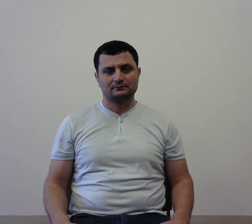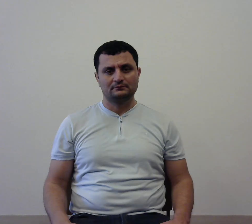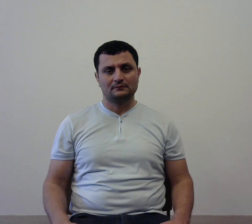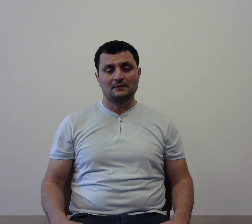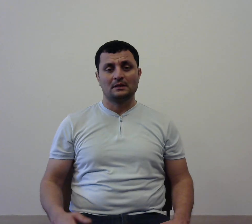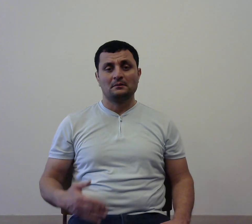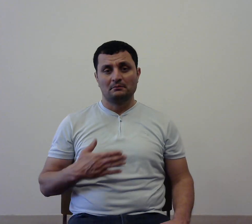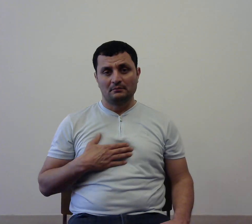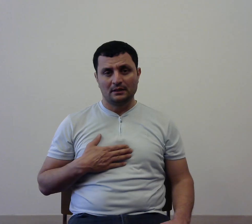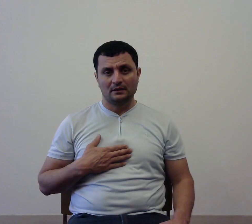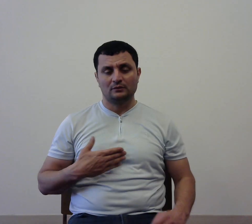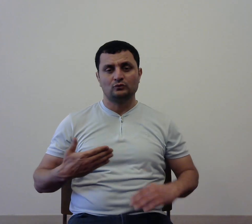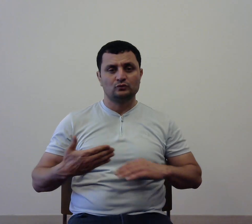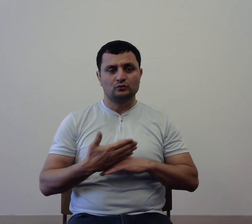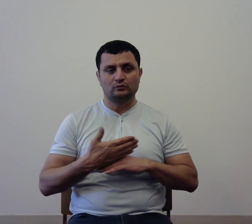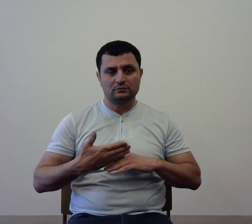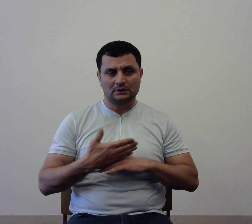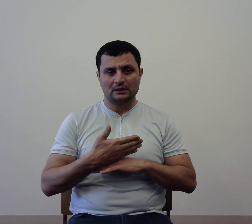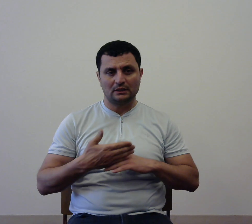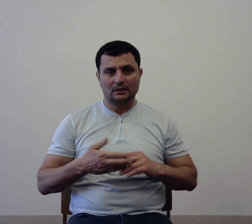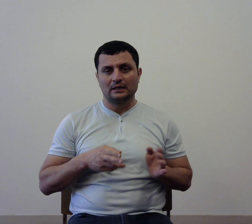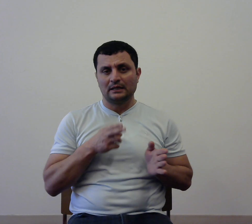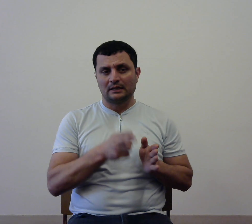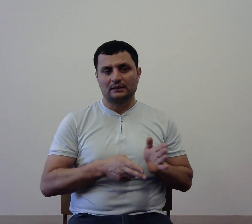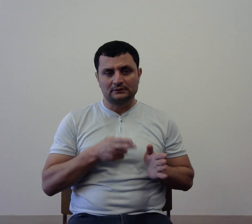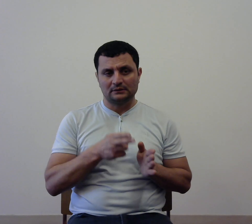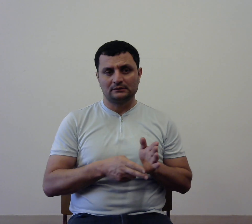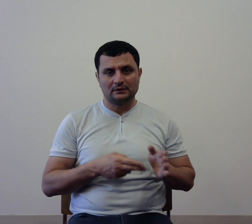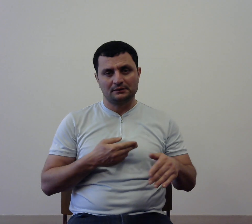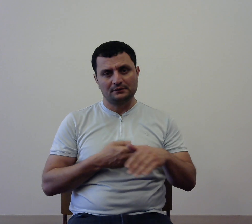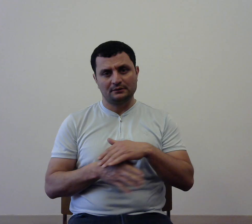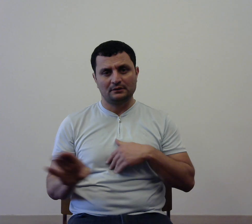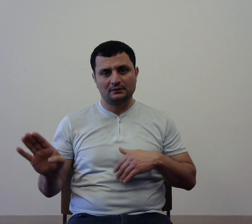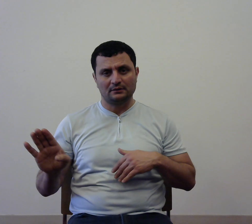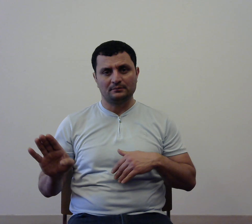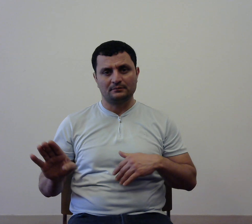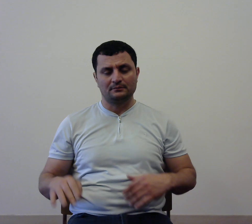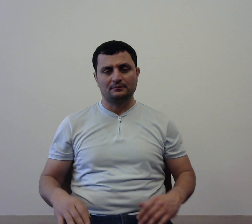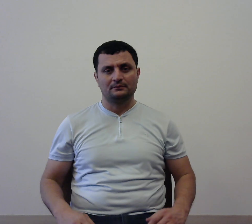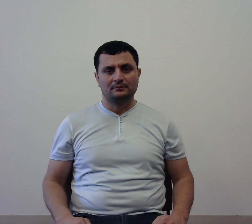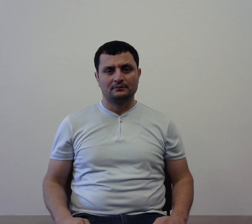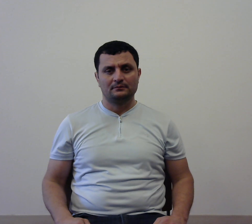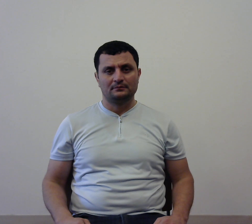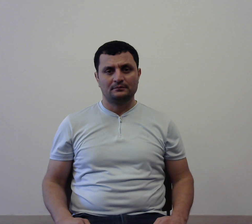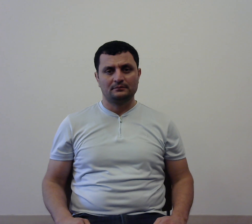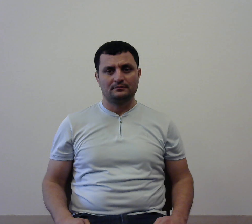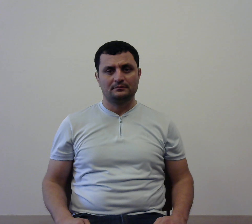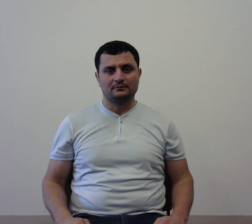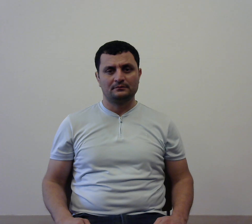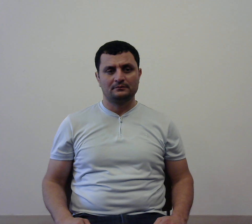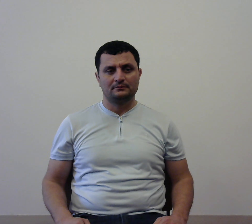Mən Sumqayıta qatarla gedirəm